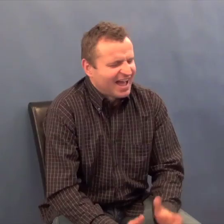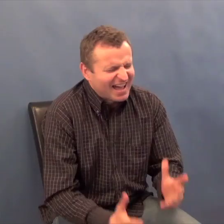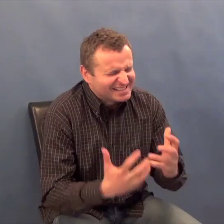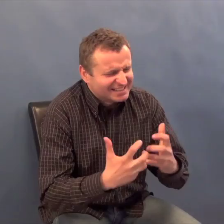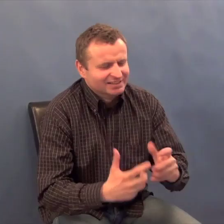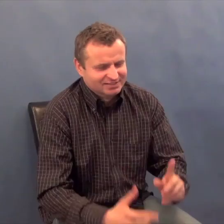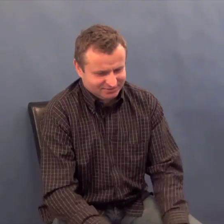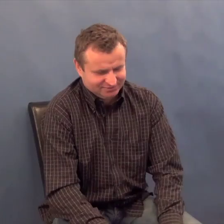Aha, dopasować.